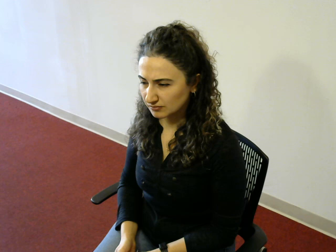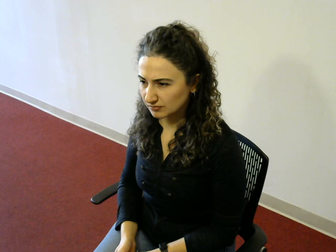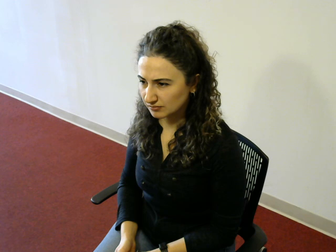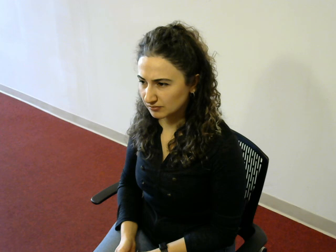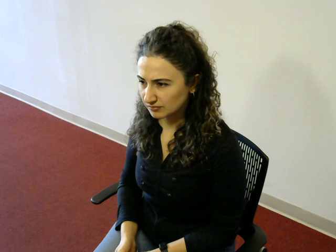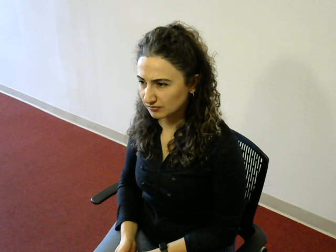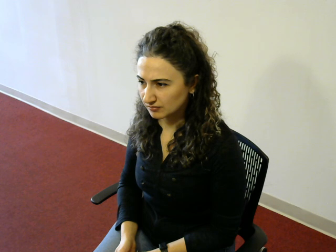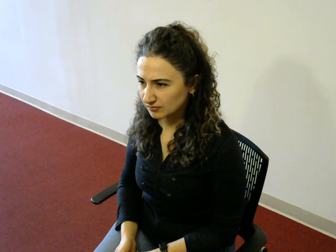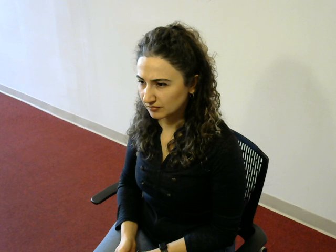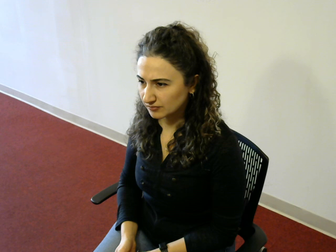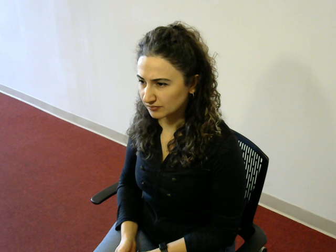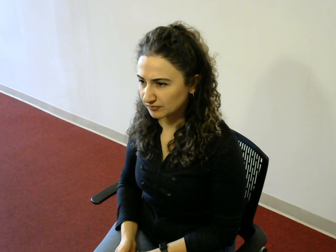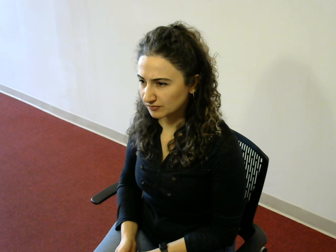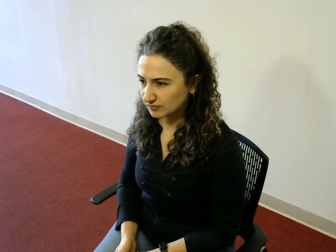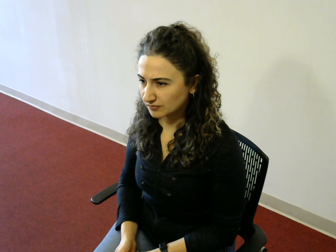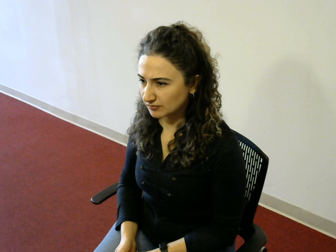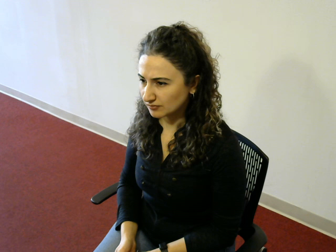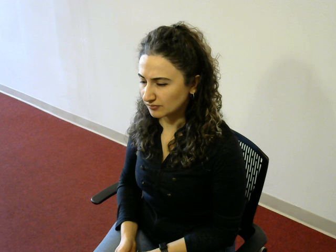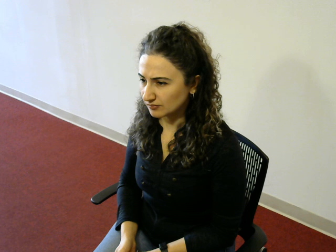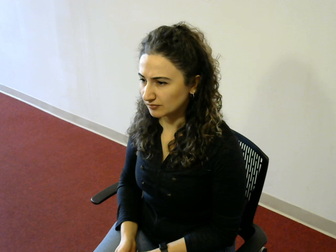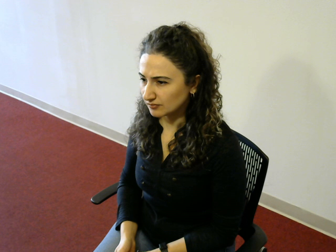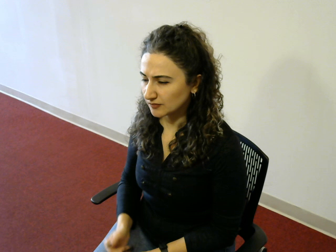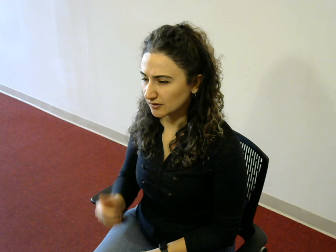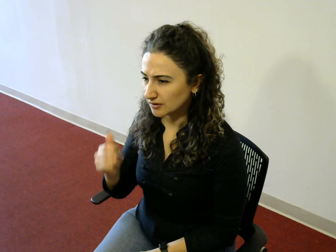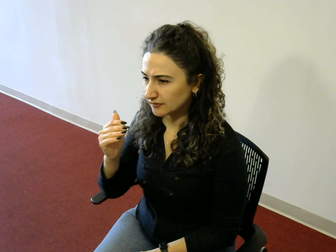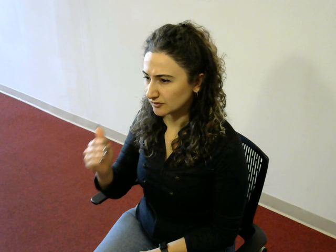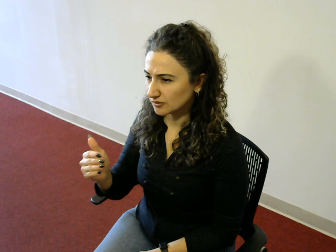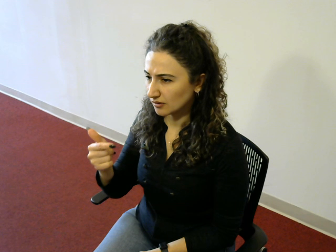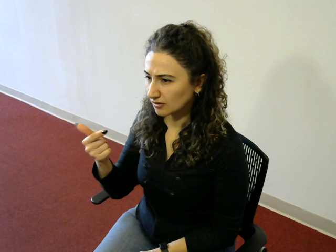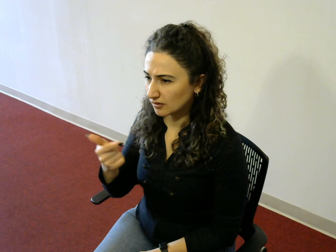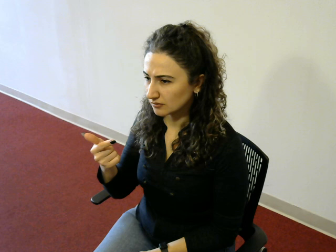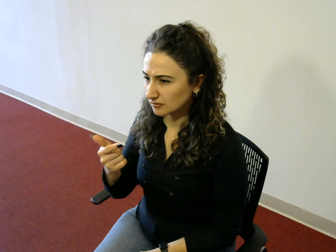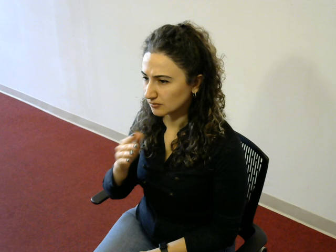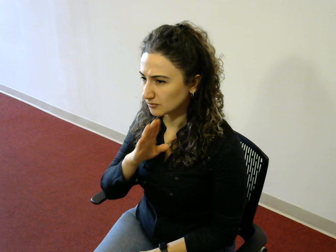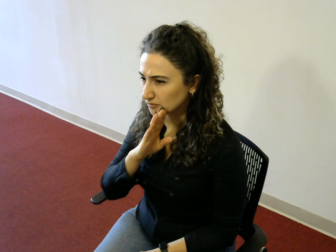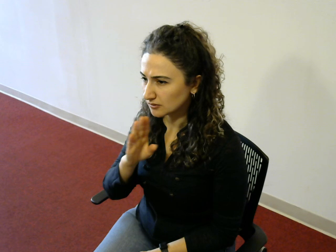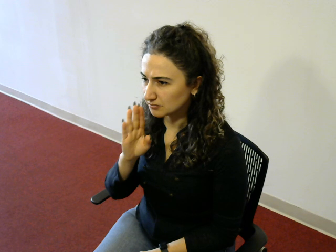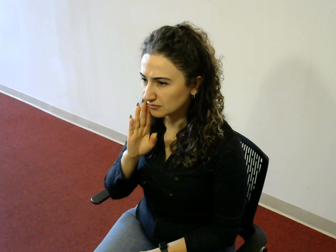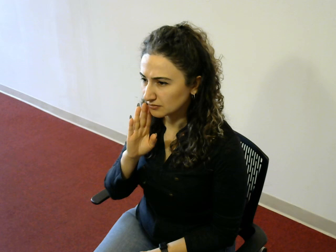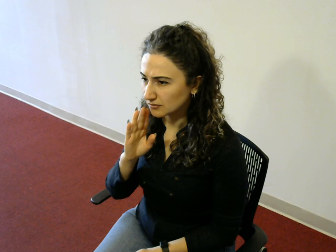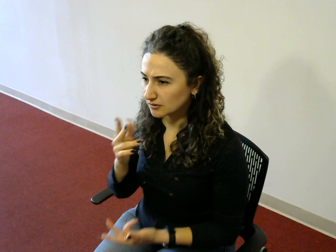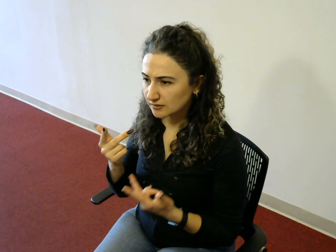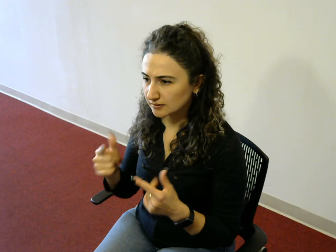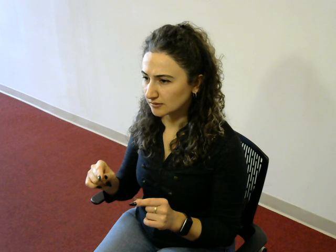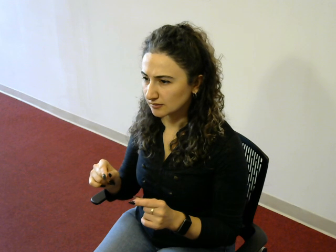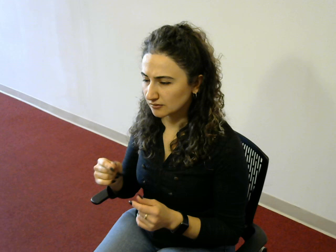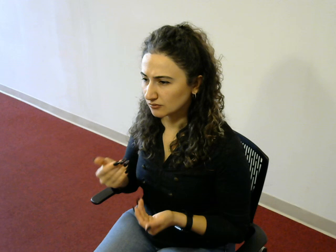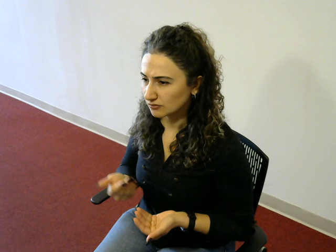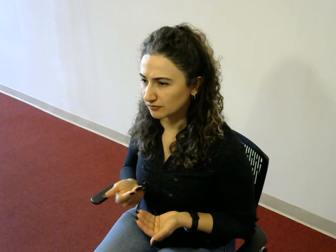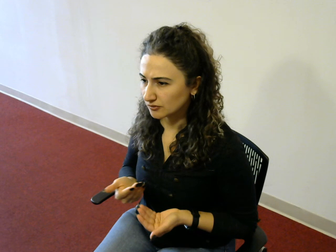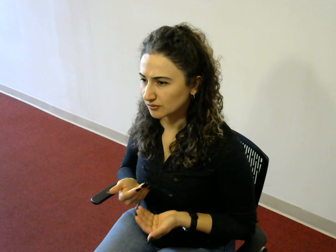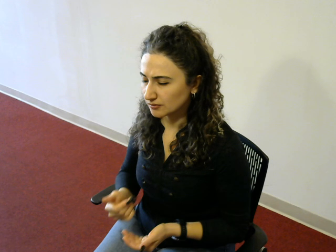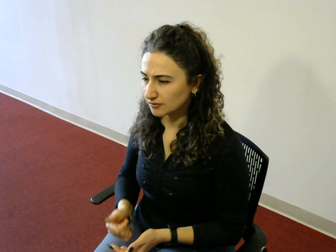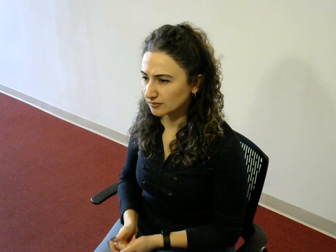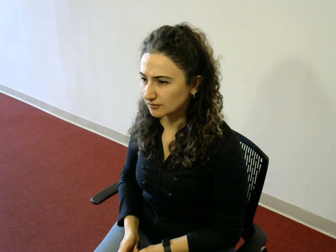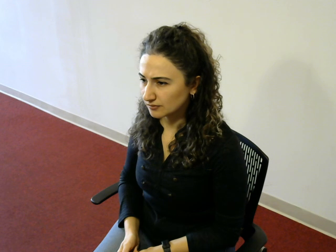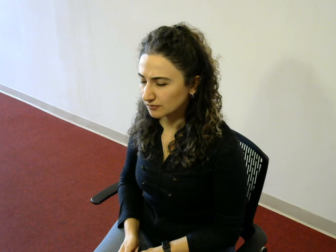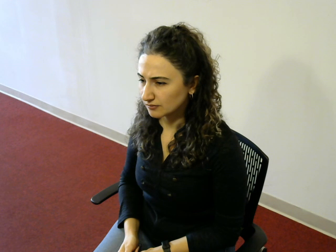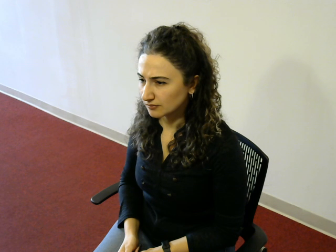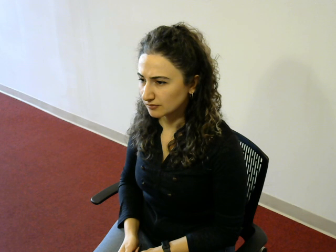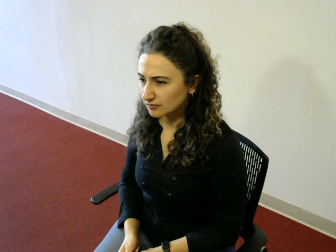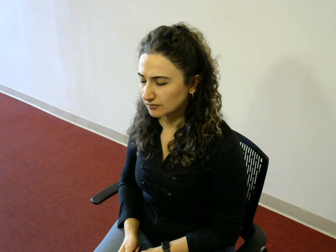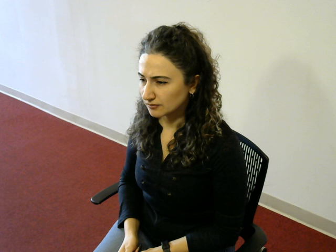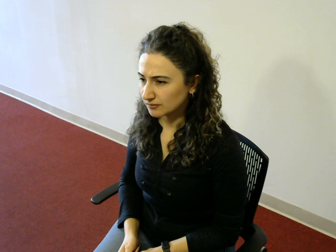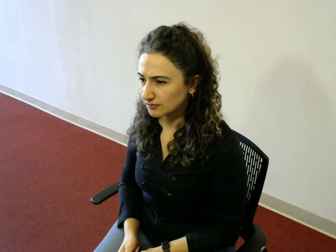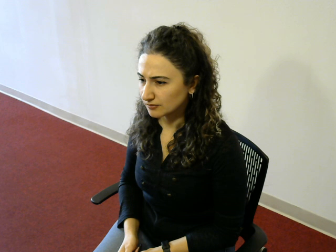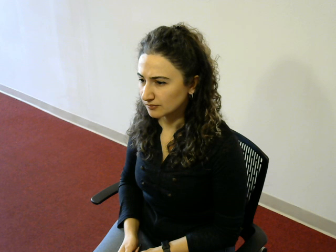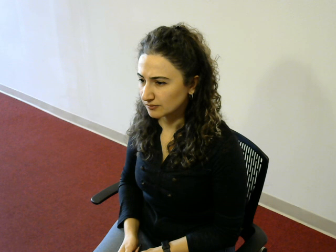Sənin qayınanan harda yaşayır?